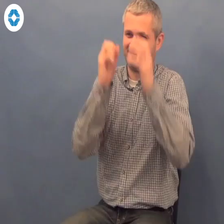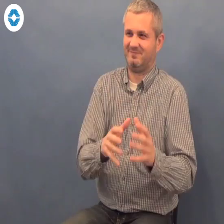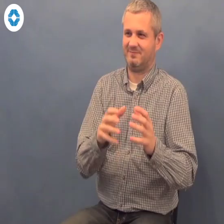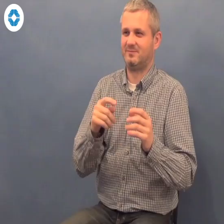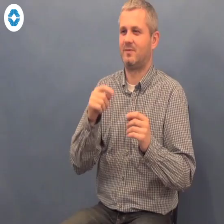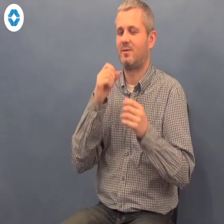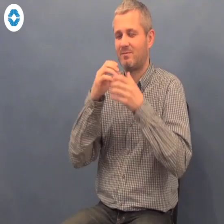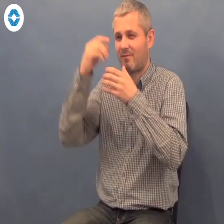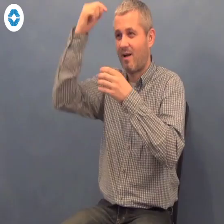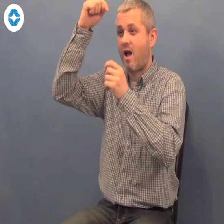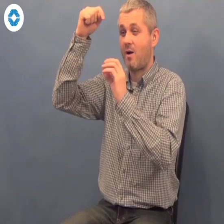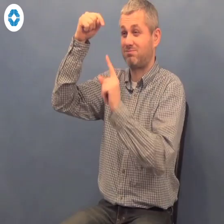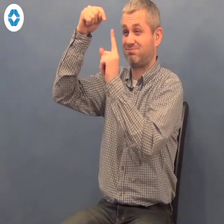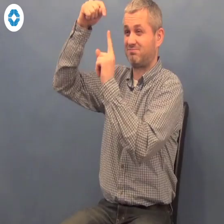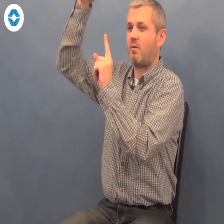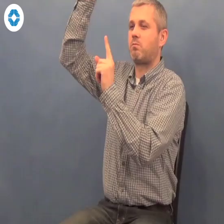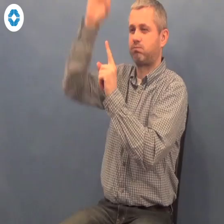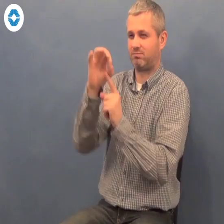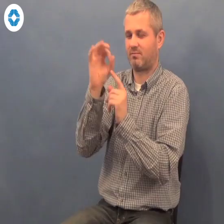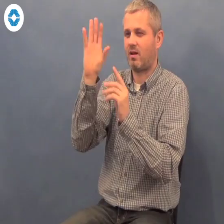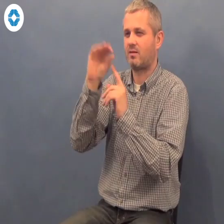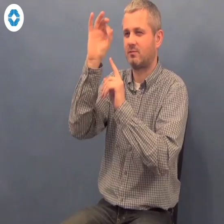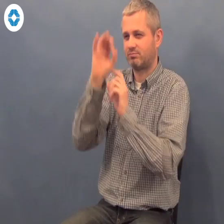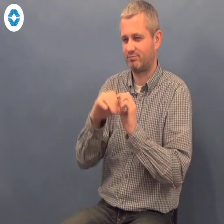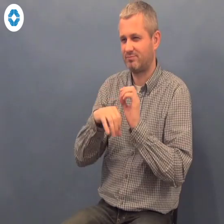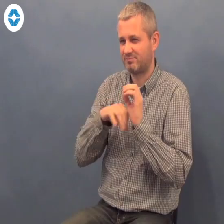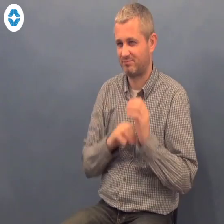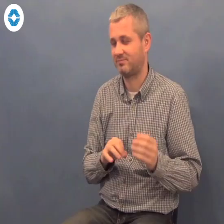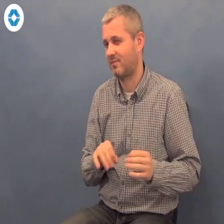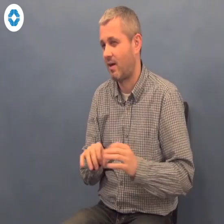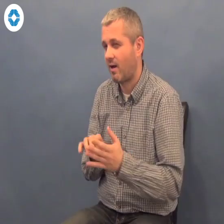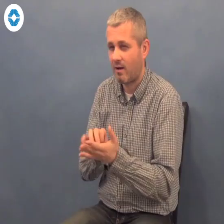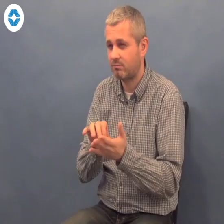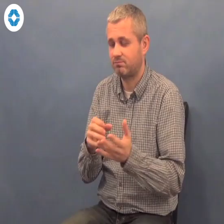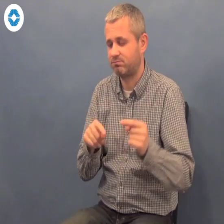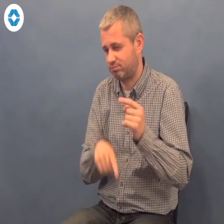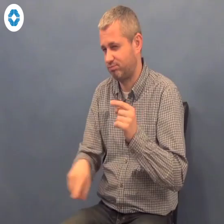Kot jest w środku rury, kula na niego spada, razem z nim wypada z rury. Kot ucieka.